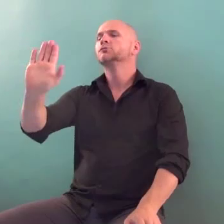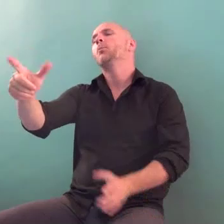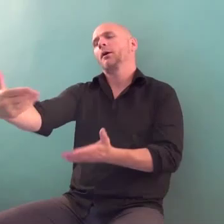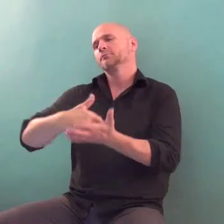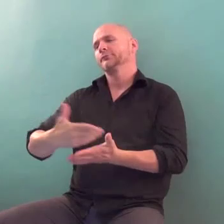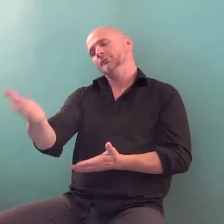Jaką masz propozycję?